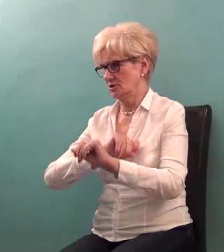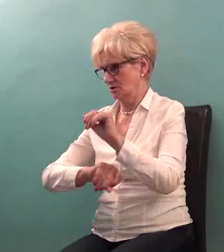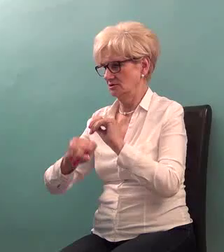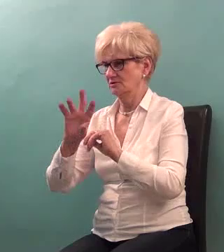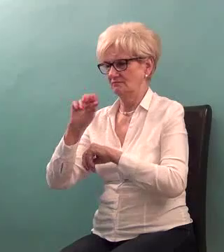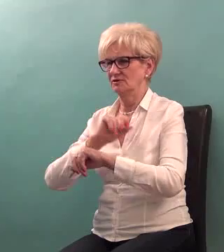Tak, do Włoch.